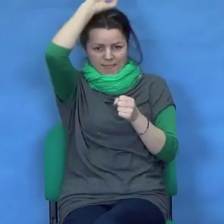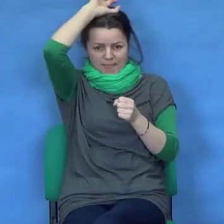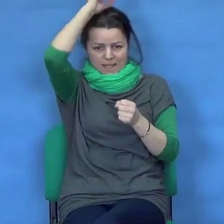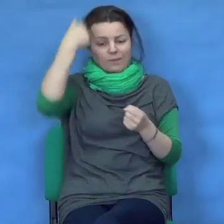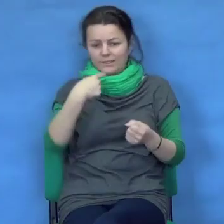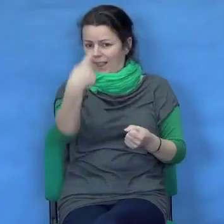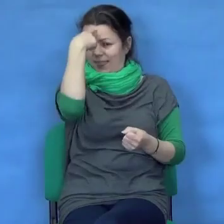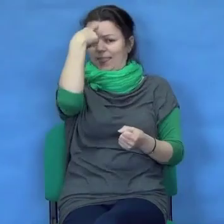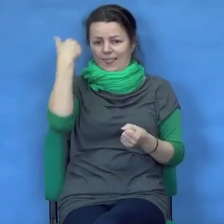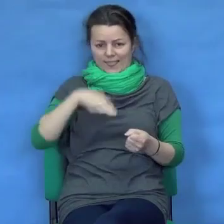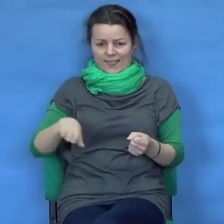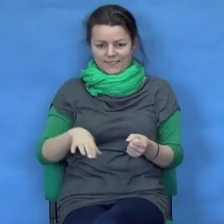Nie chciała być trafiona w czoło.